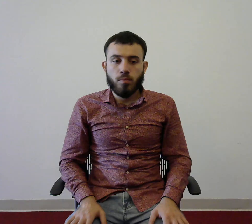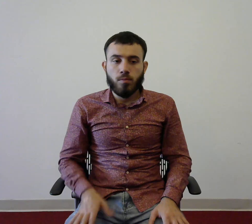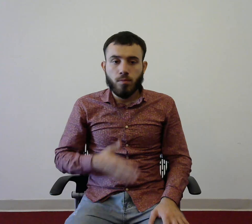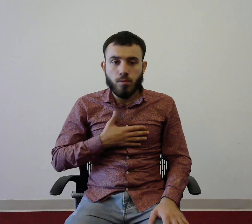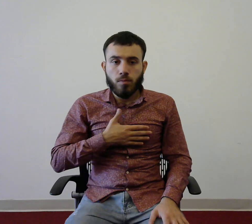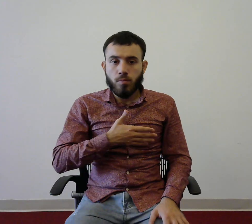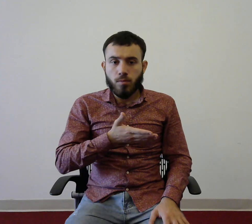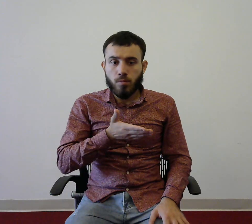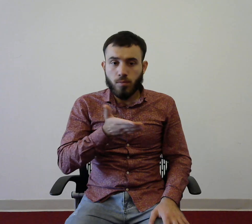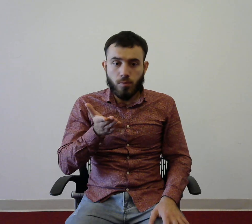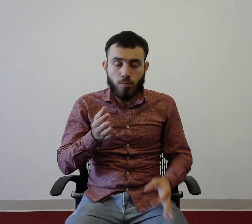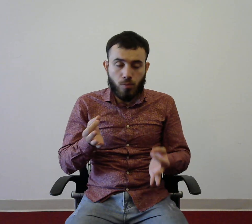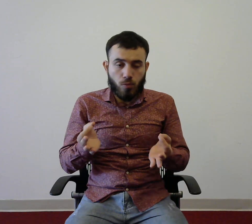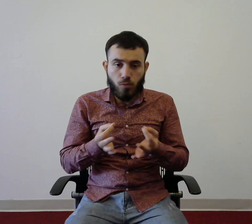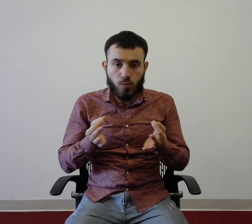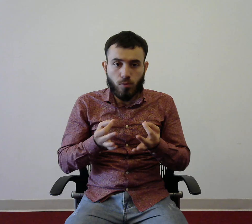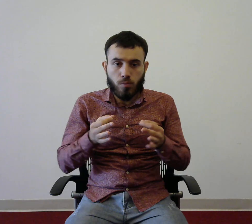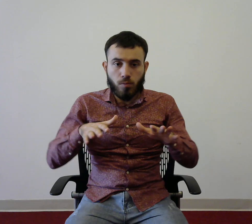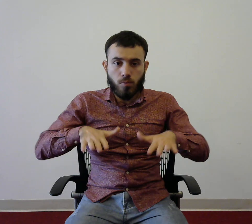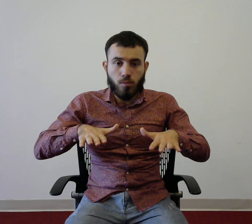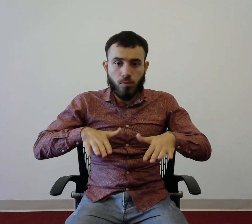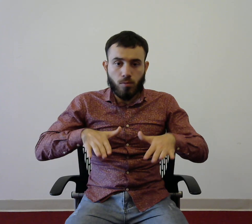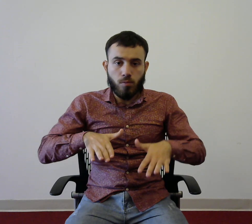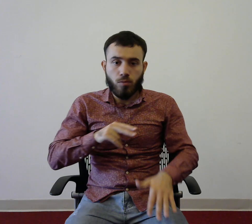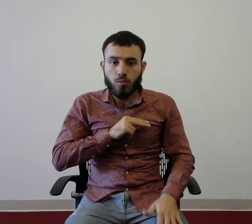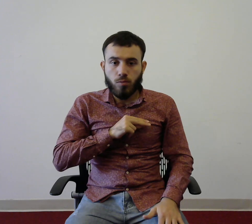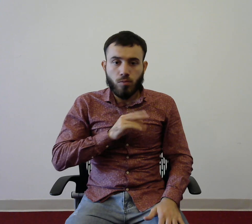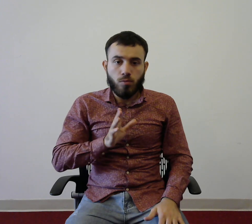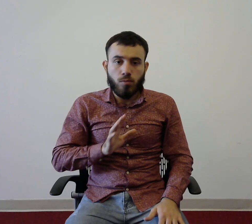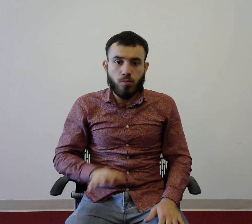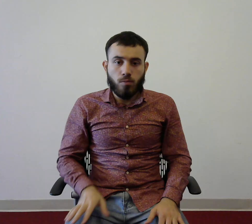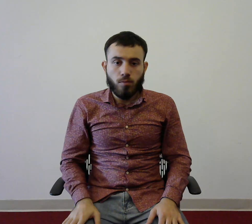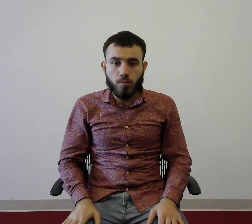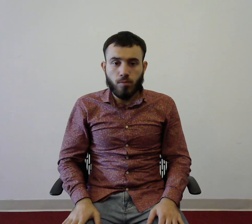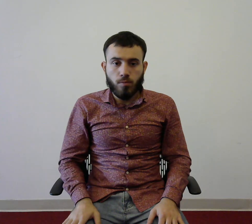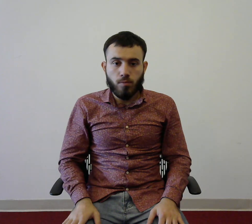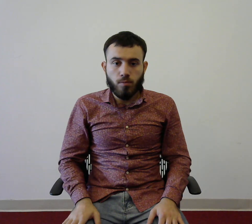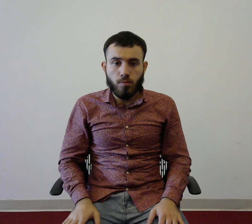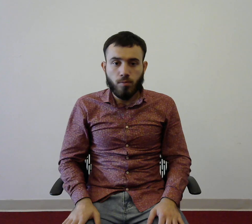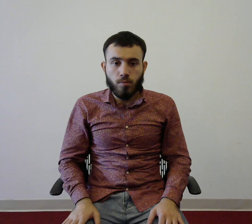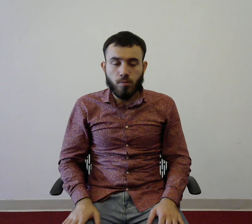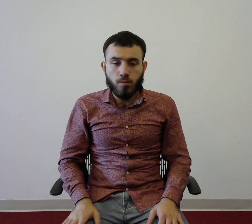Biz heç yerdə işləmirik